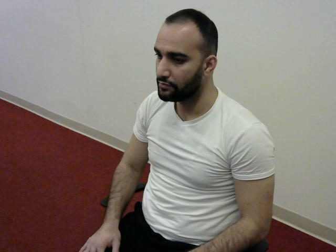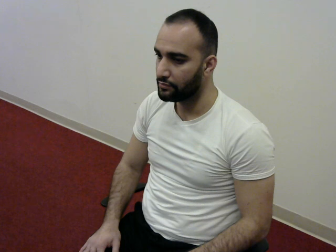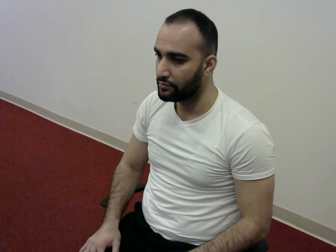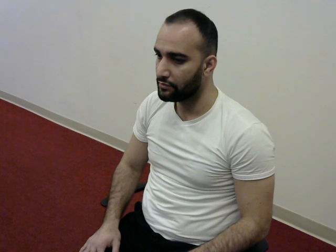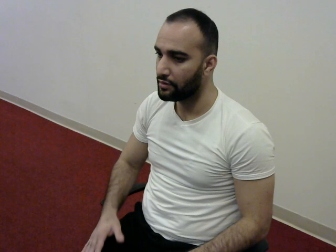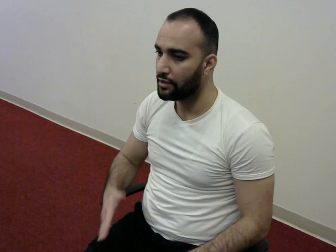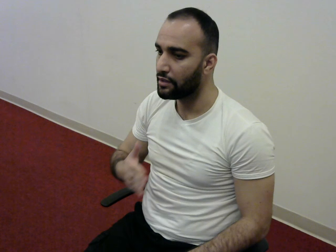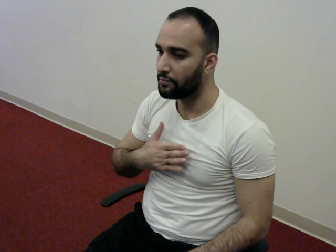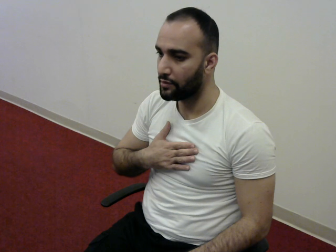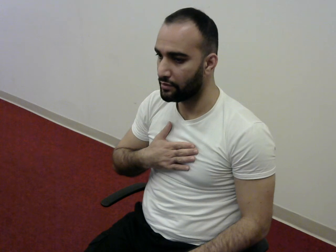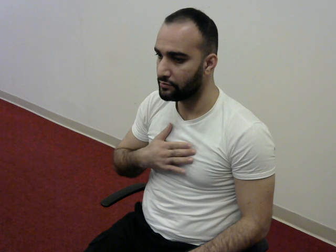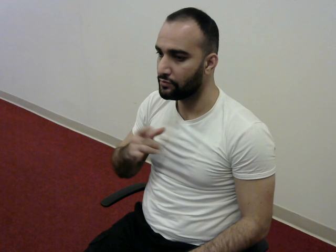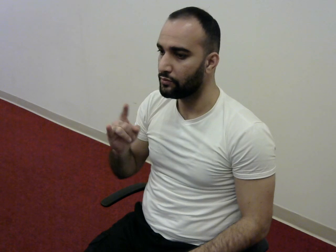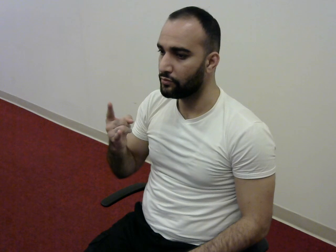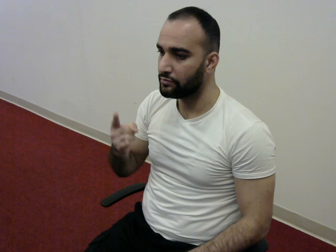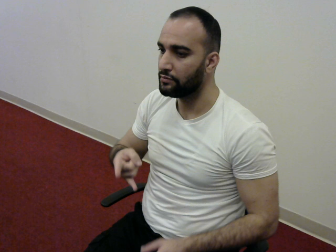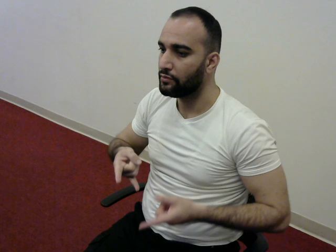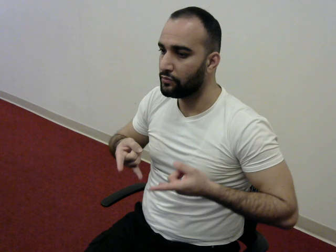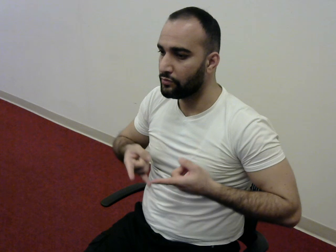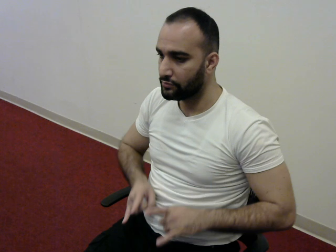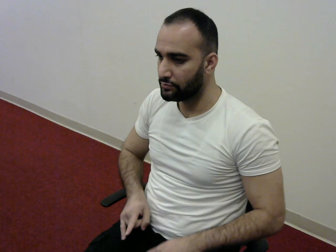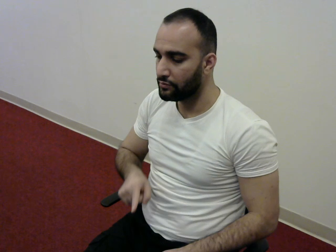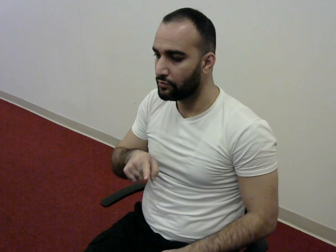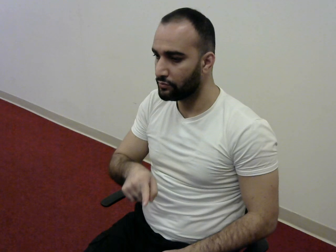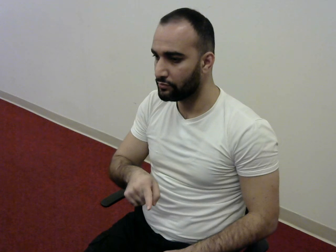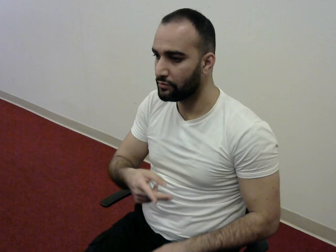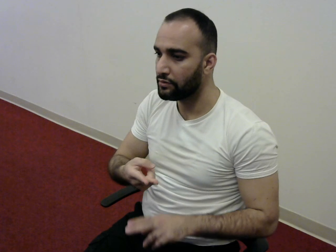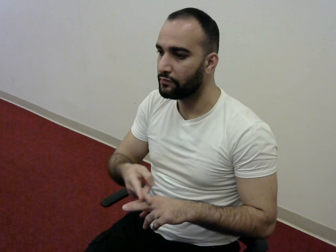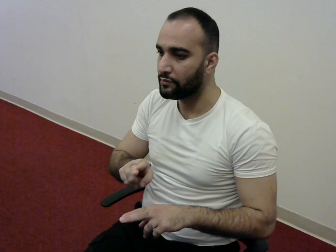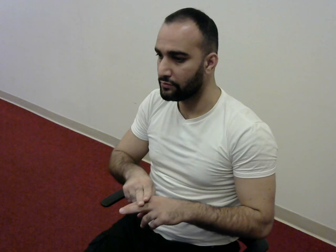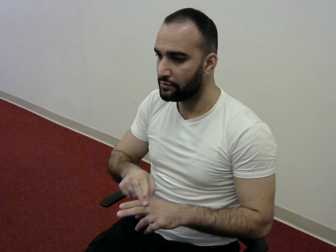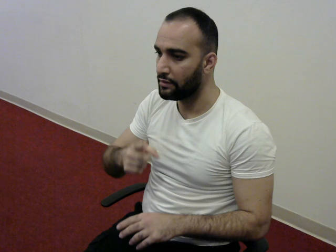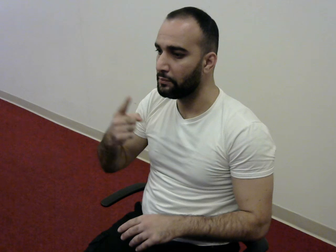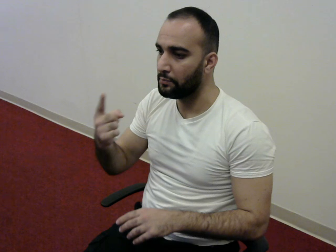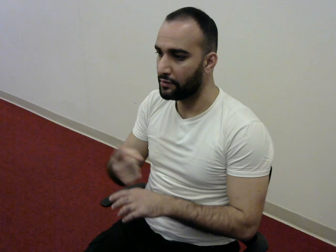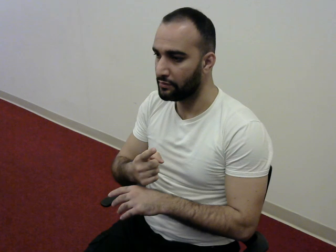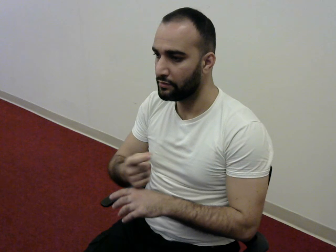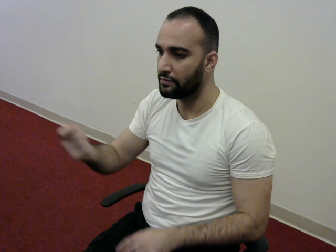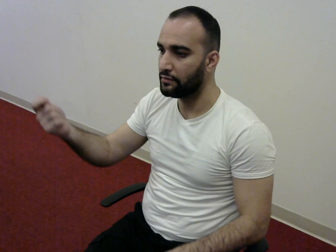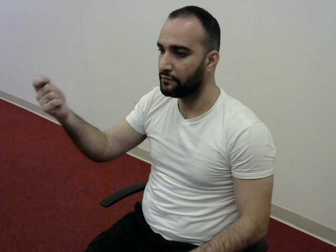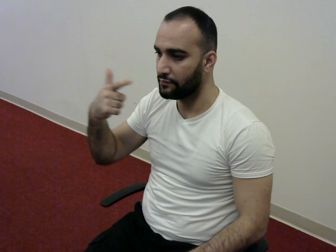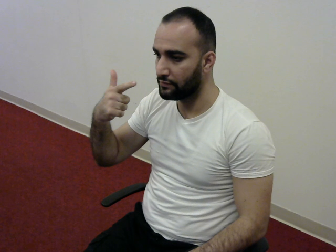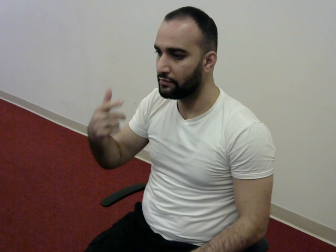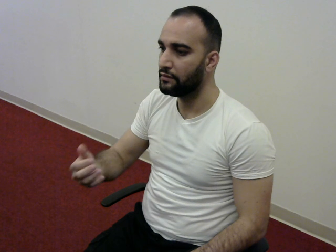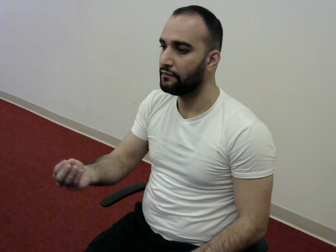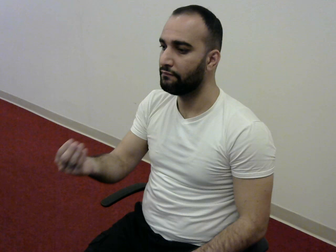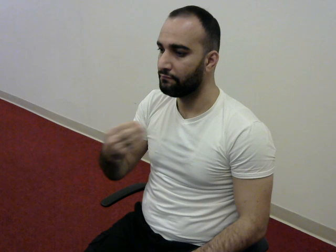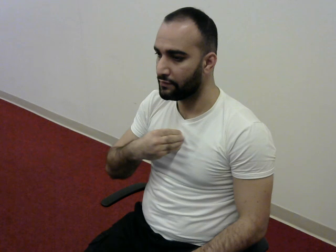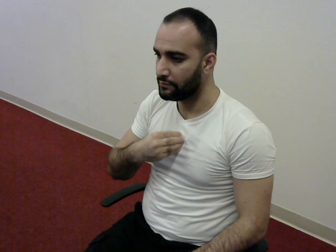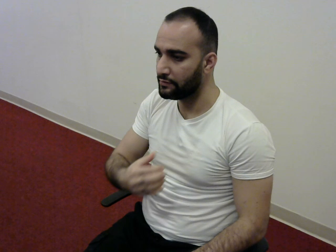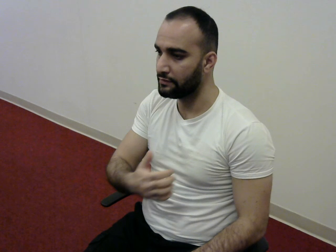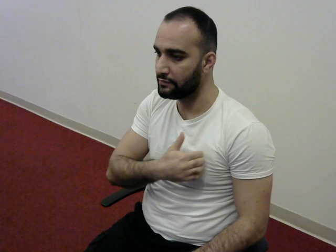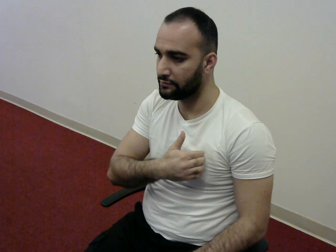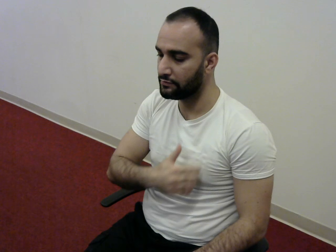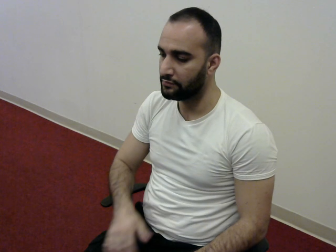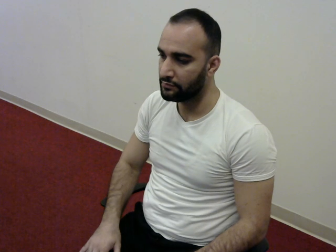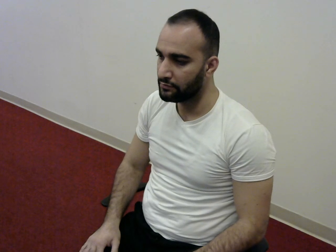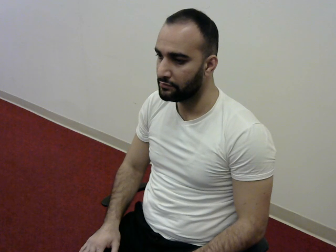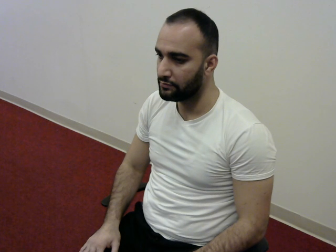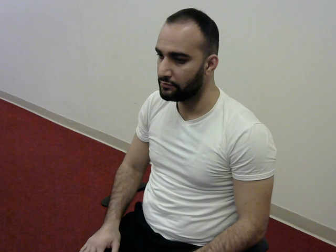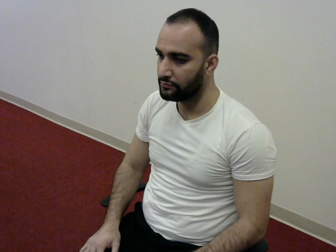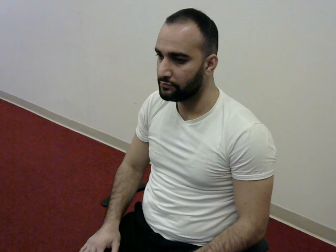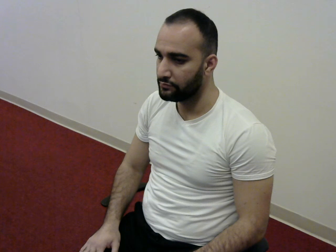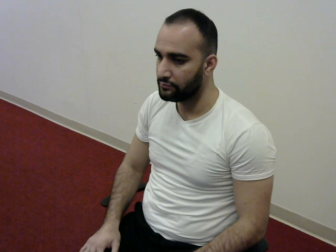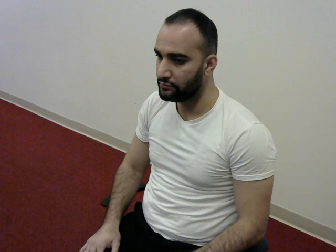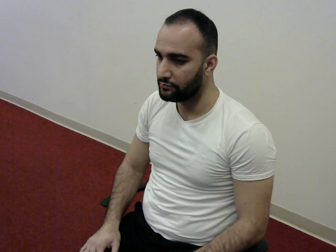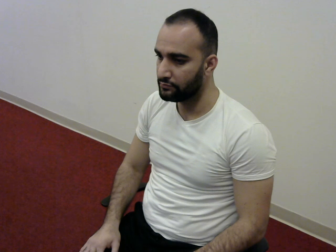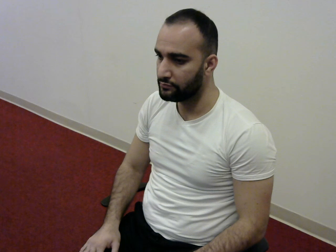Mənim uşağım anadan olub, ona görə birdəfəlik müavinət almaq istəyirəm